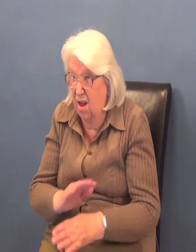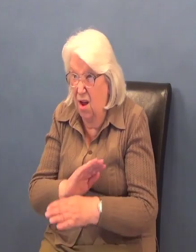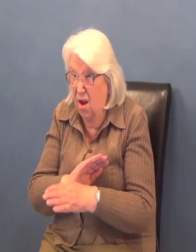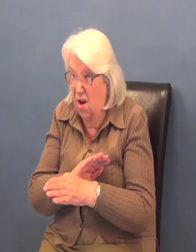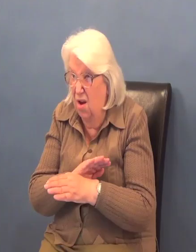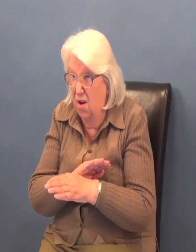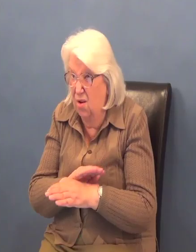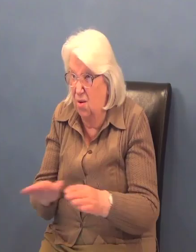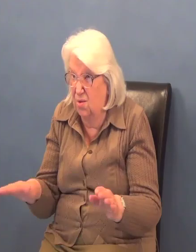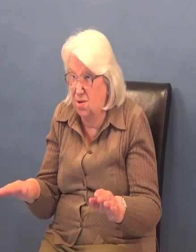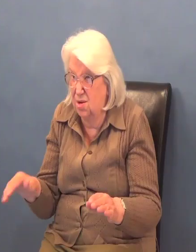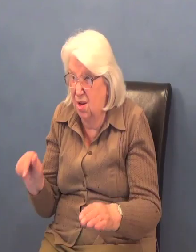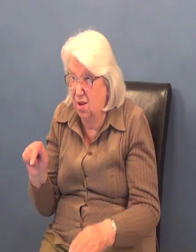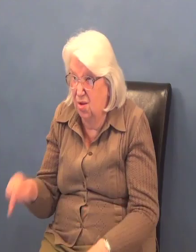Już?